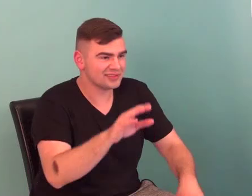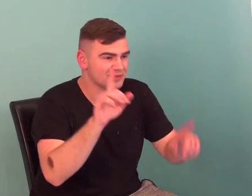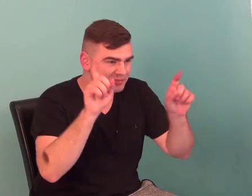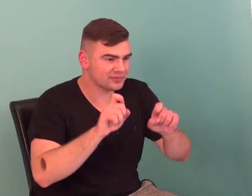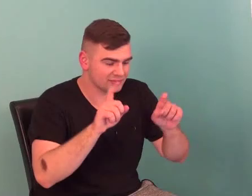Zaczyna się.